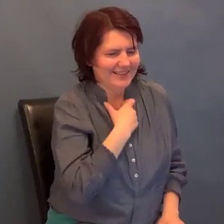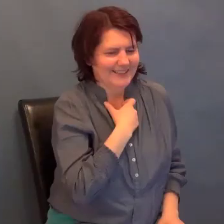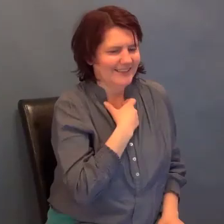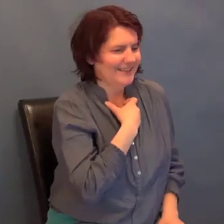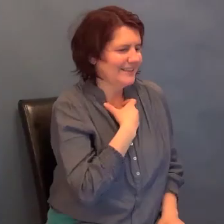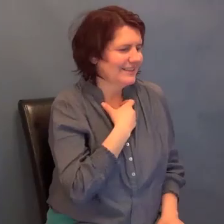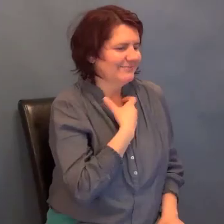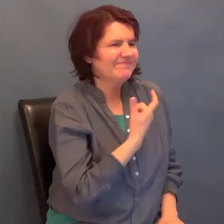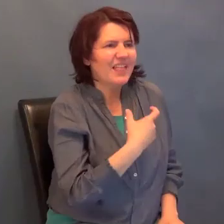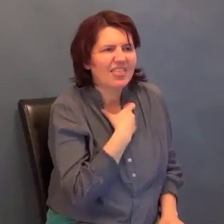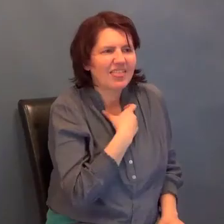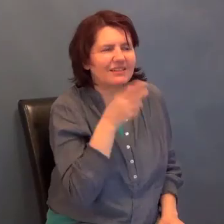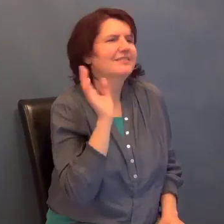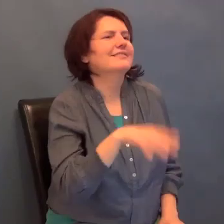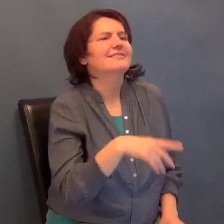Napięty grafik.